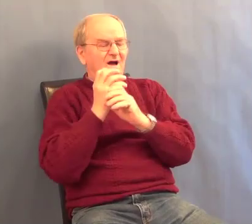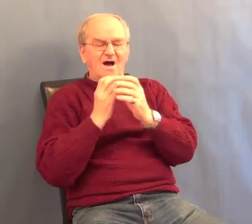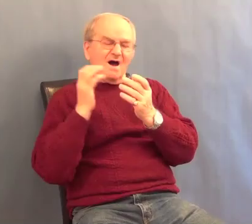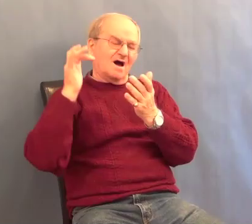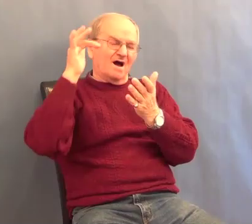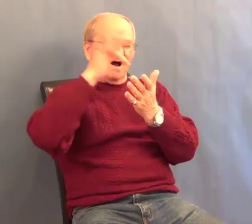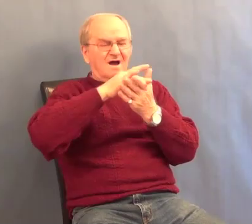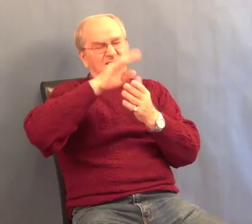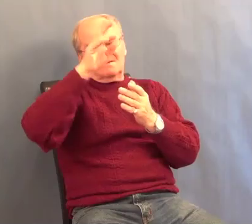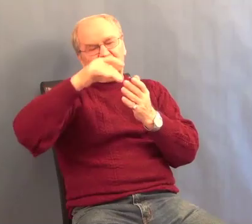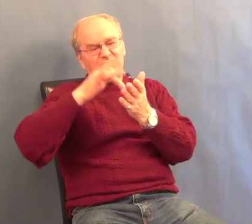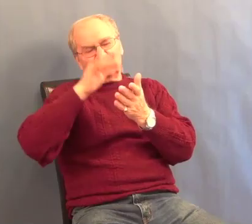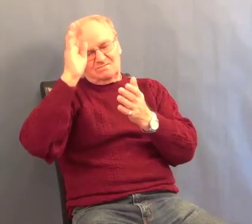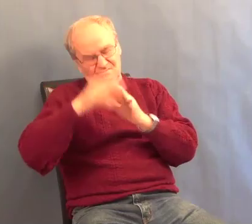Dojechali na miejsce.